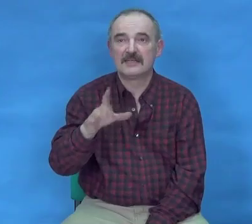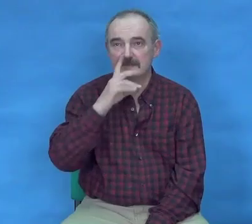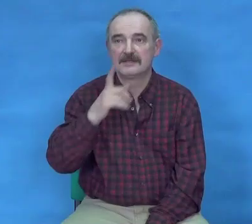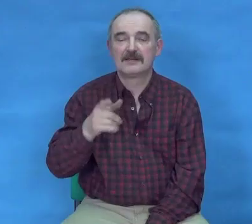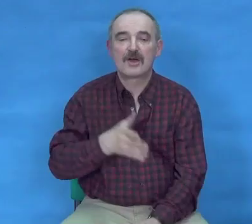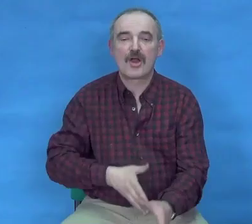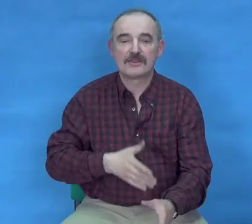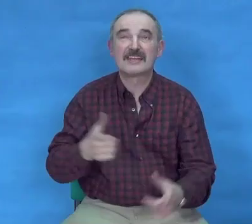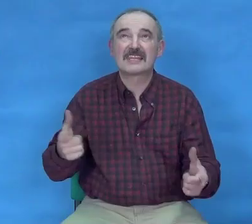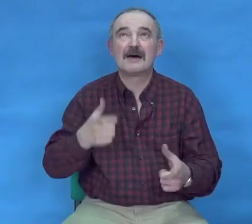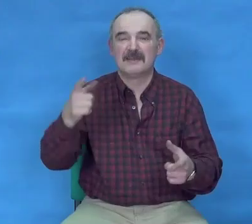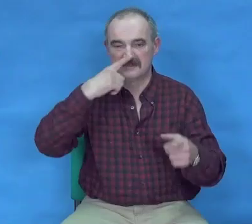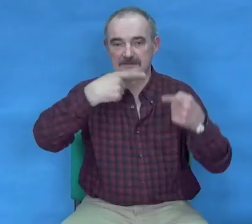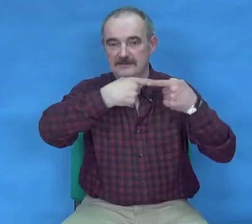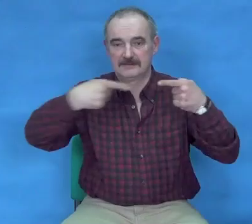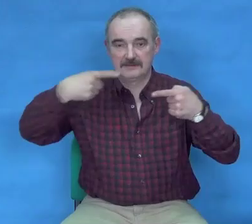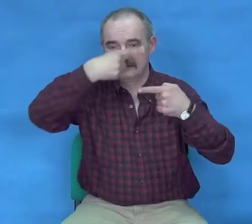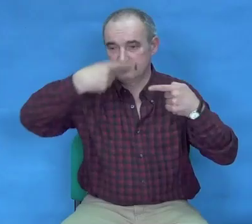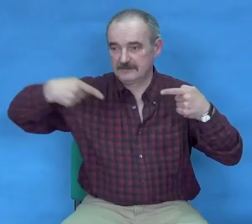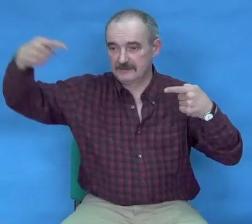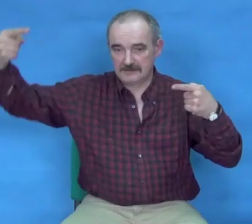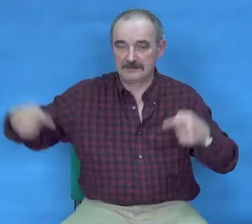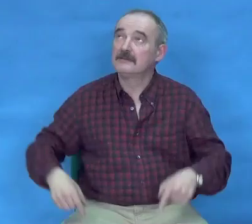Widać na kolei niebezpieczne przewody zawieszone wysoko.